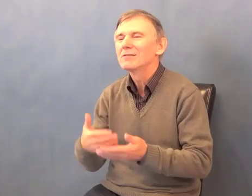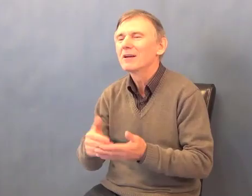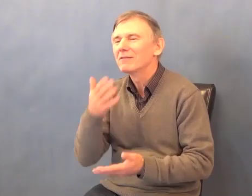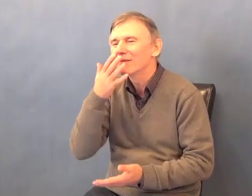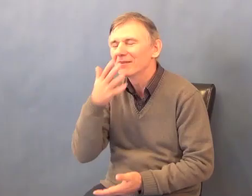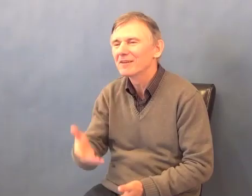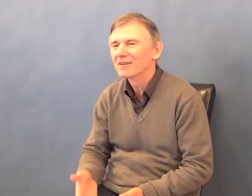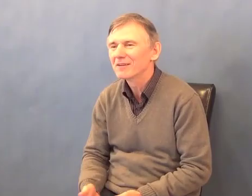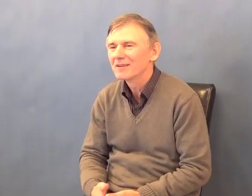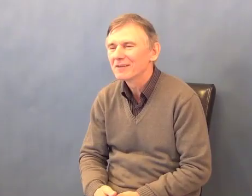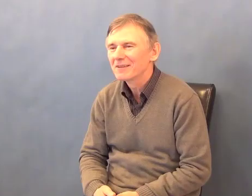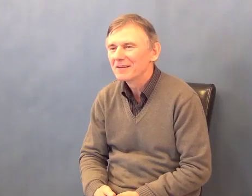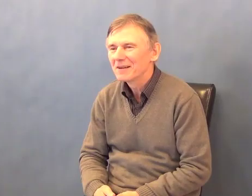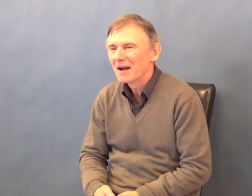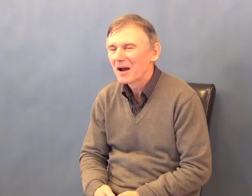Nie wolno, ale dokładnie dlaczego, o co chodzi?